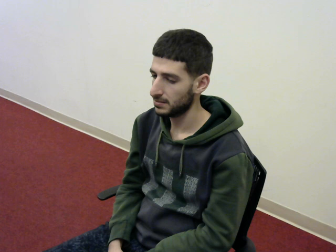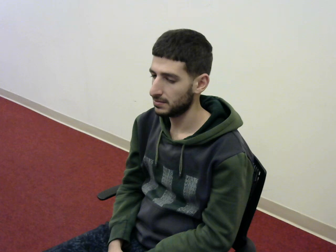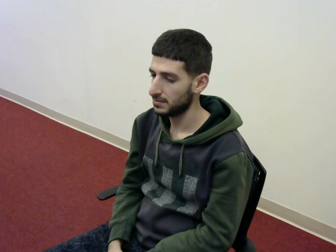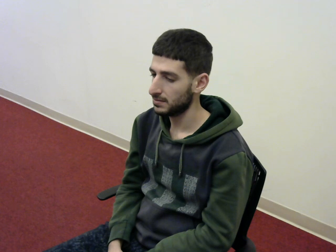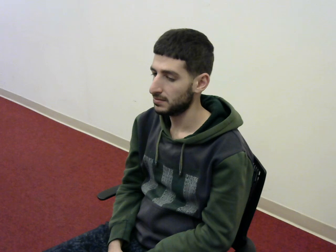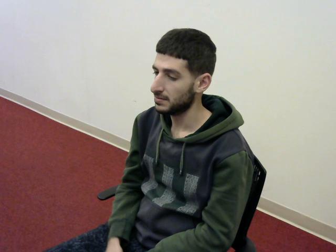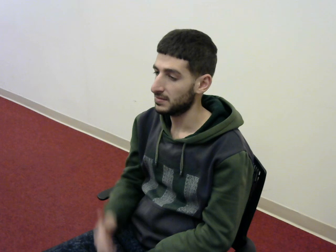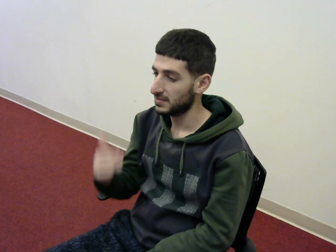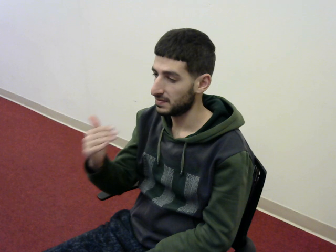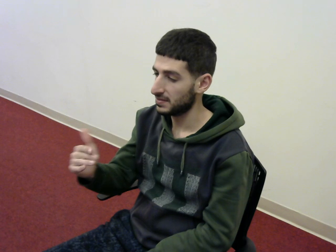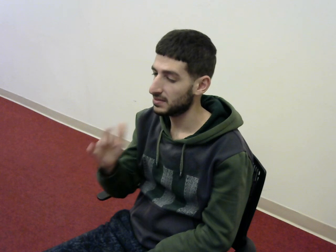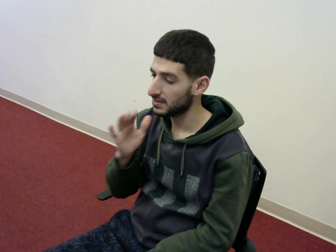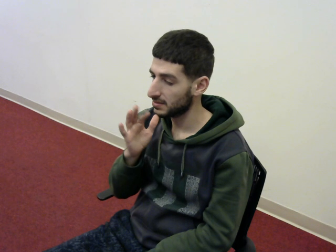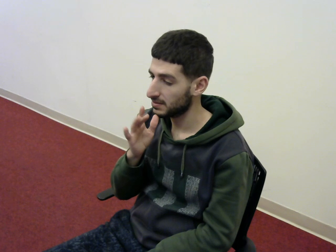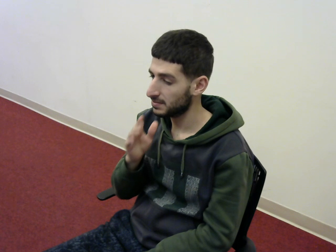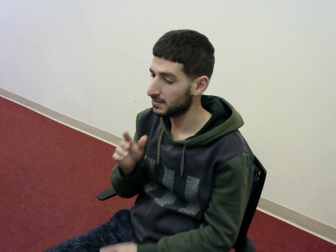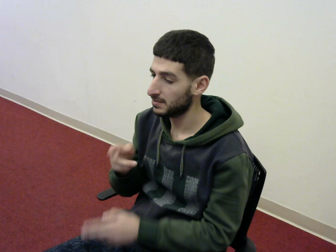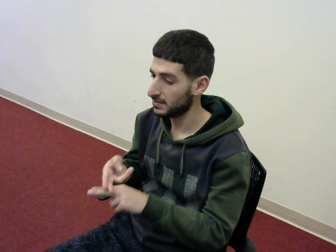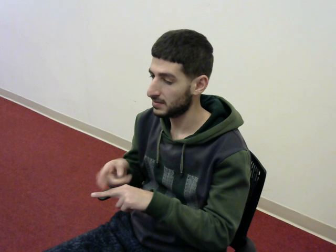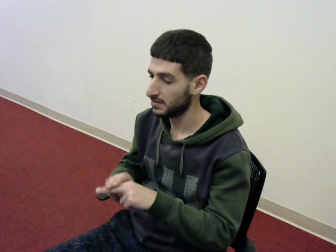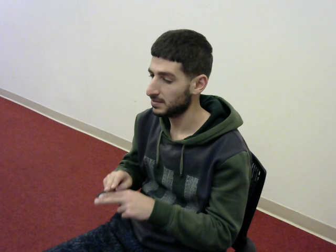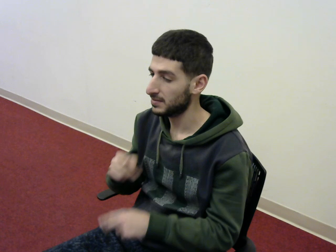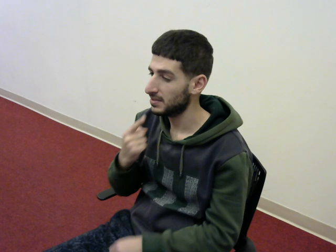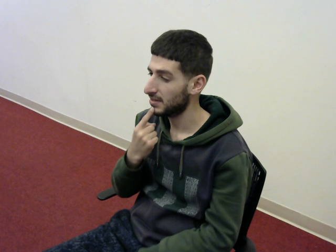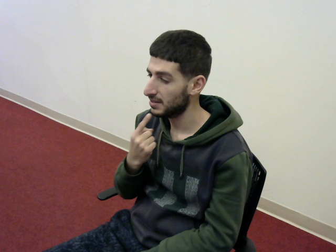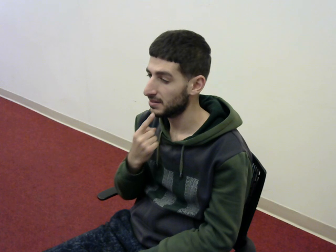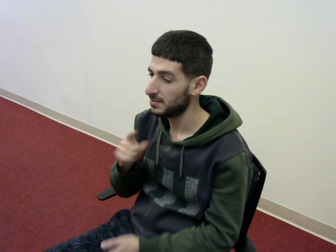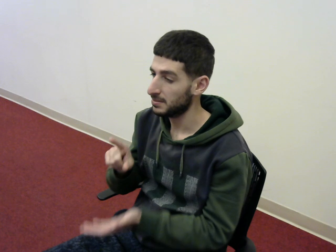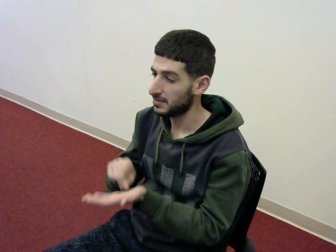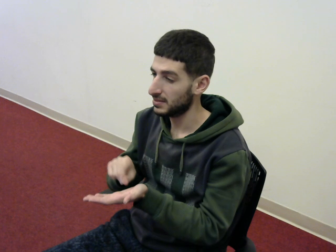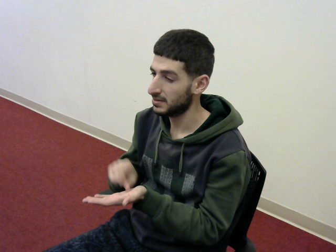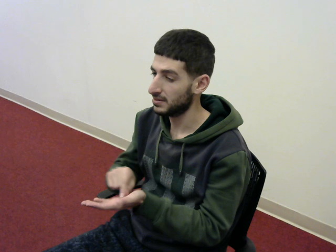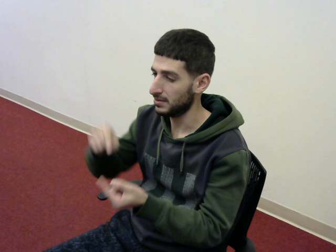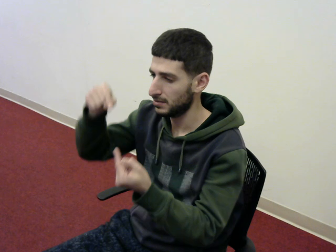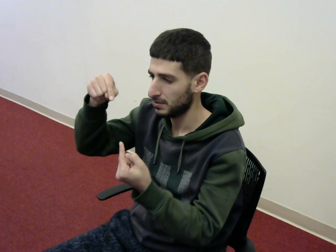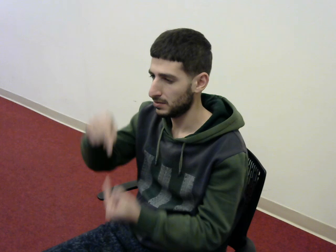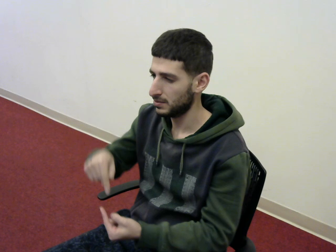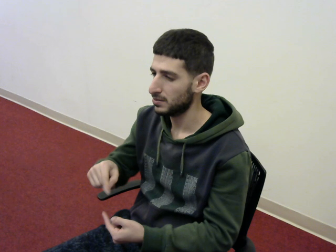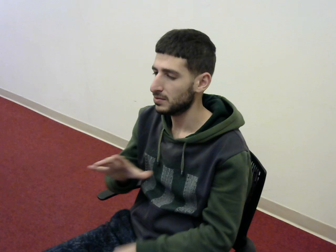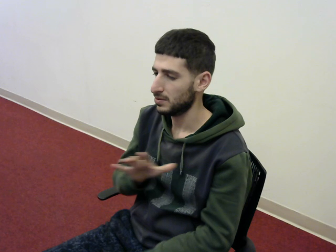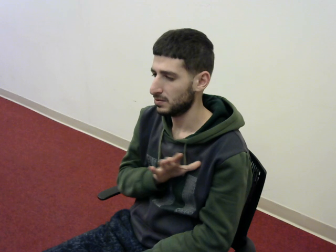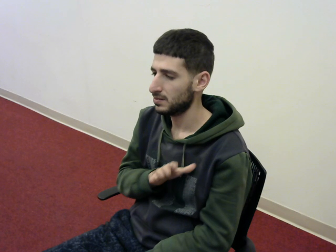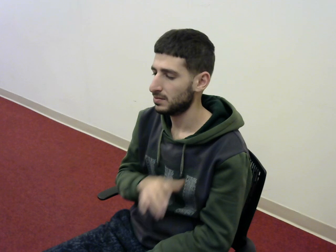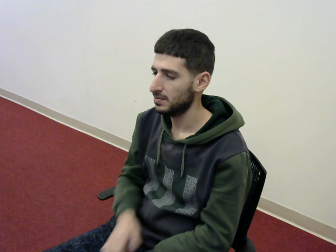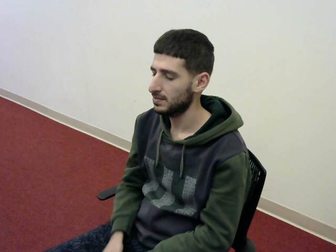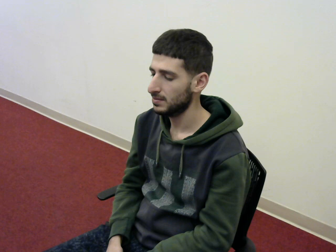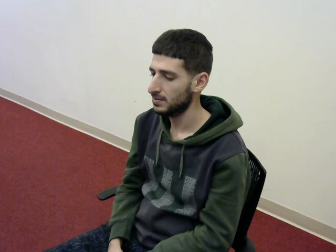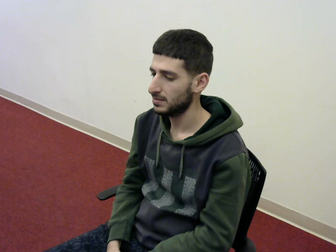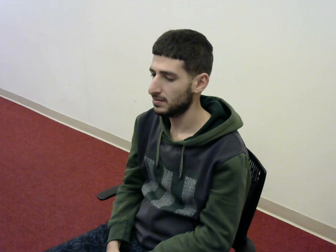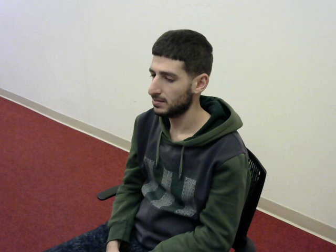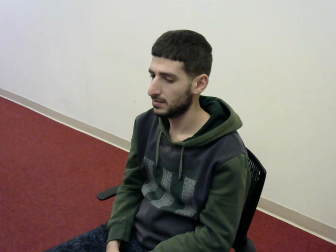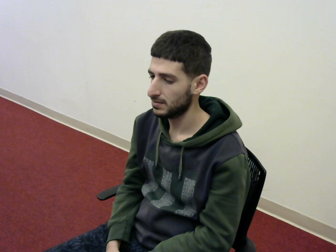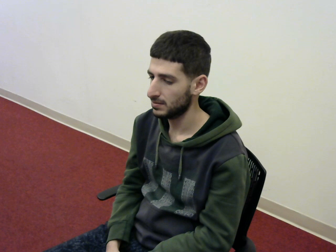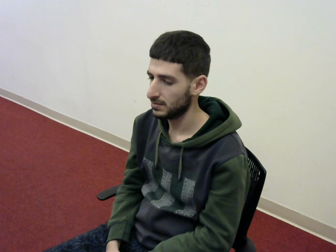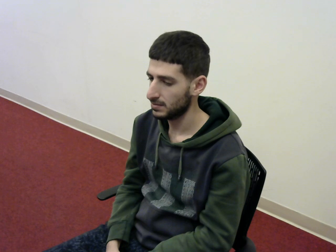Sizə yaşa görə əmək pensiyası təyin olunub